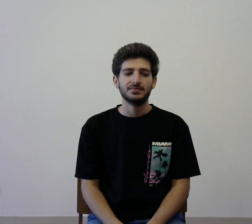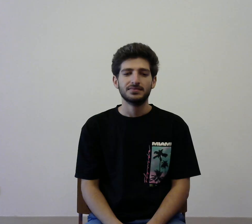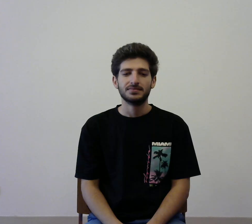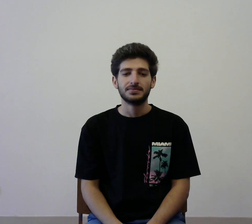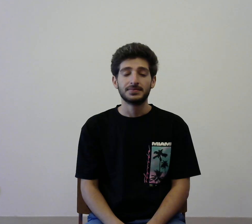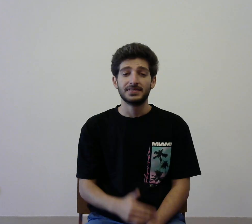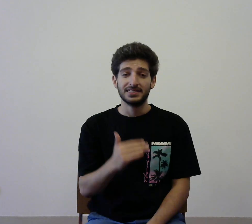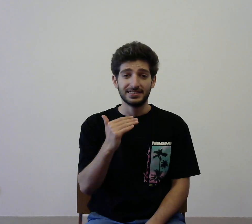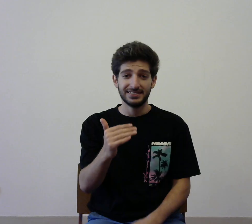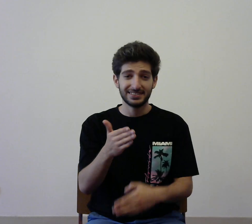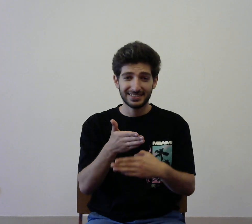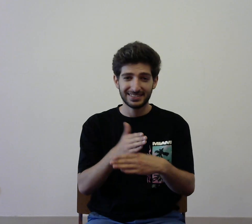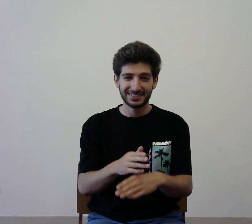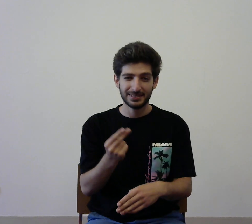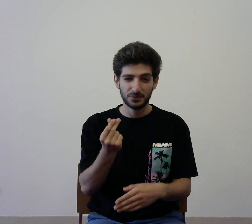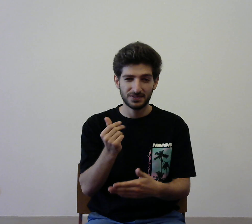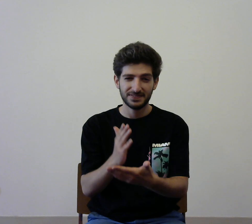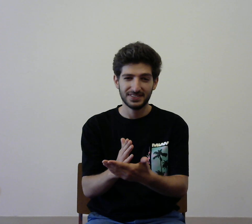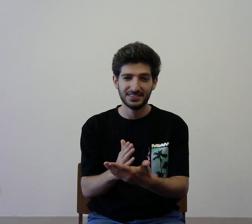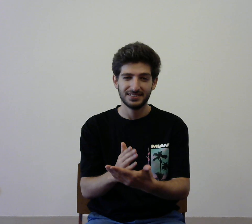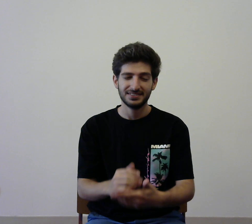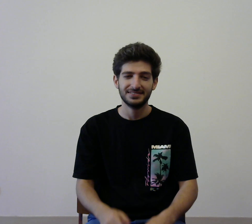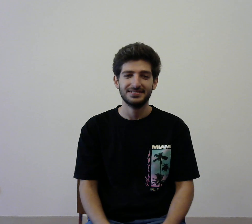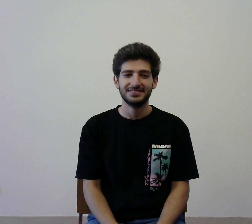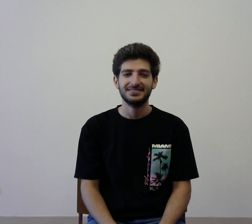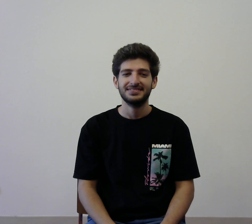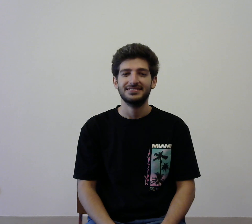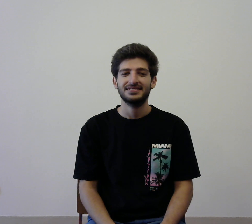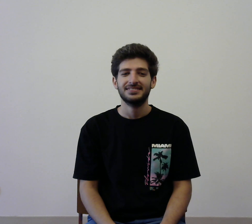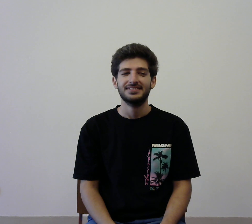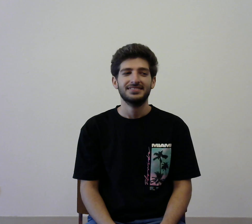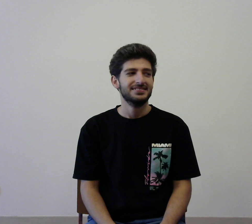Sizdə xırda pul varmı?